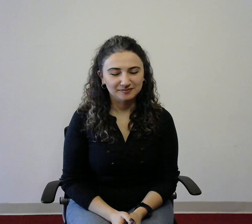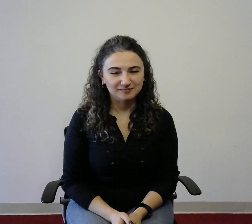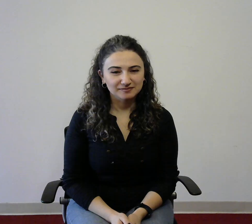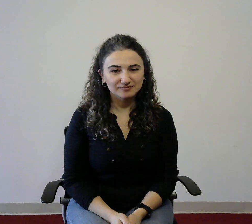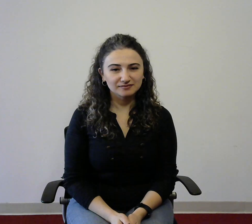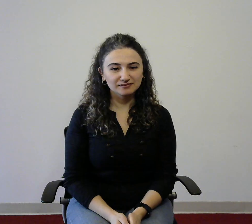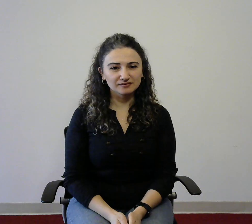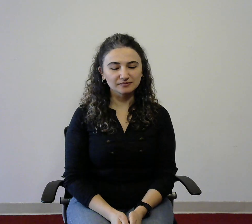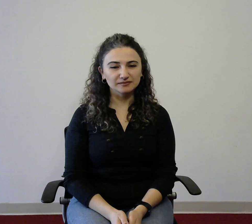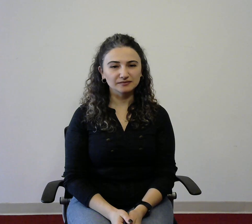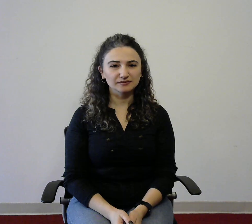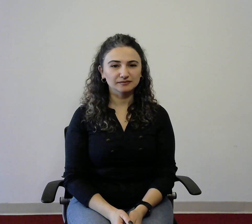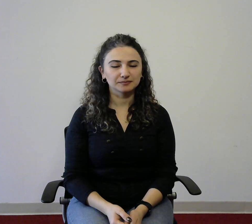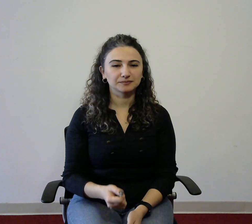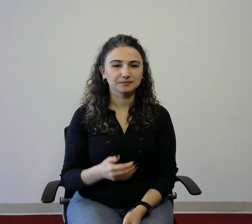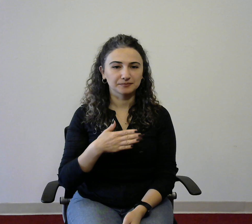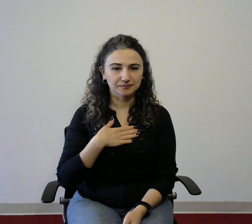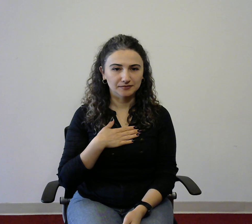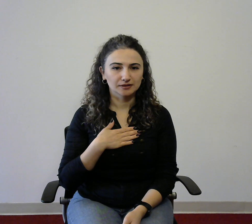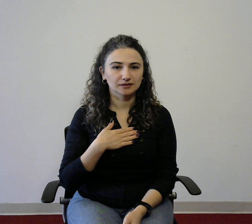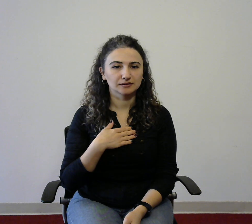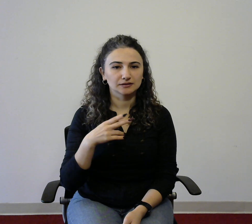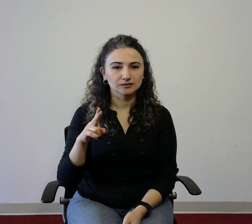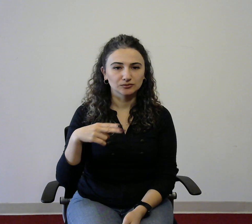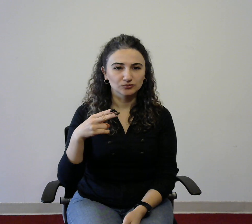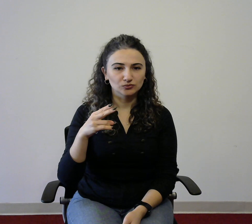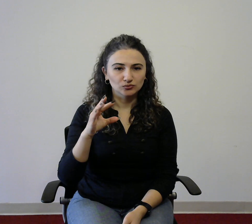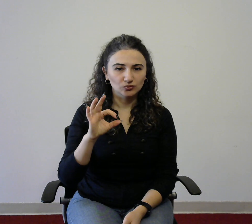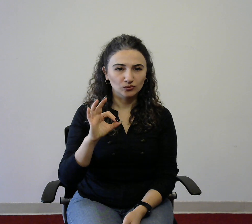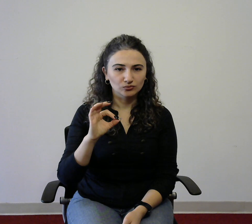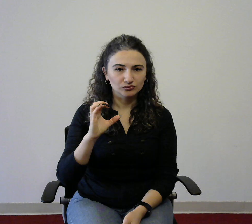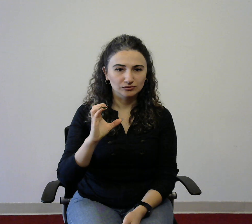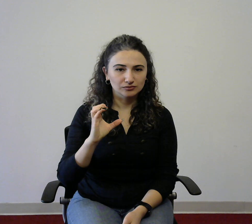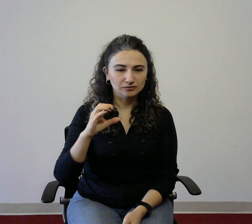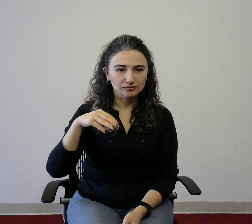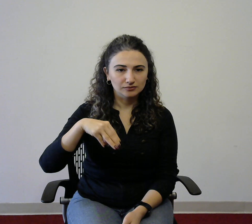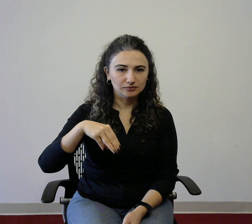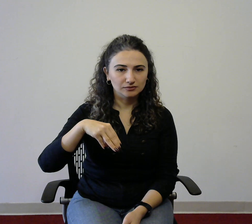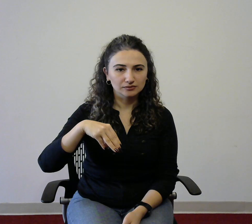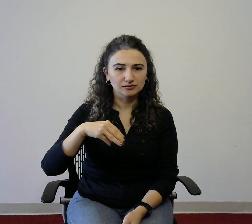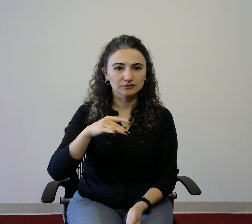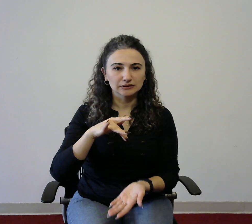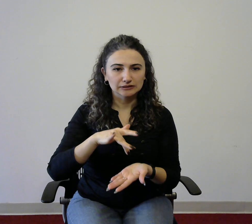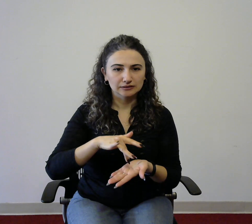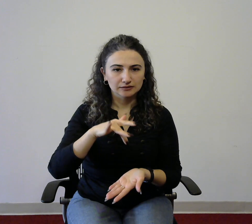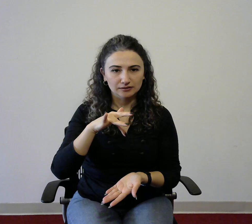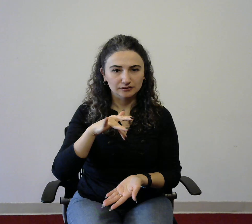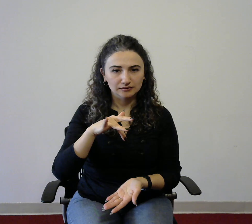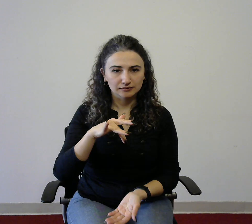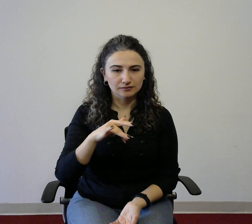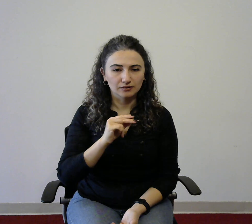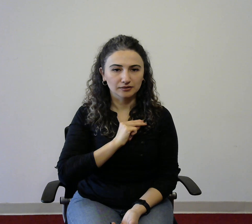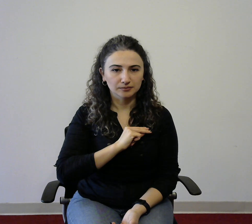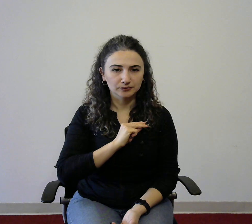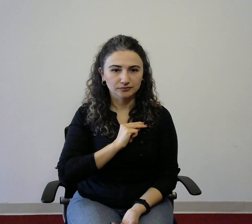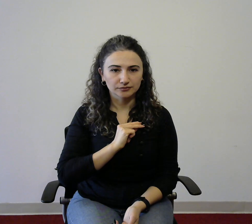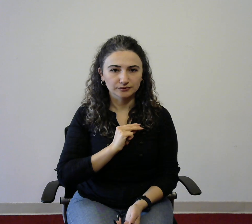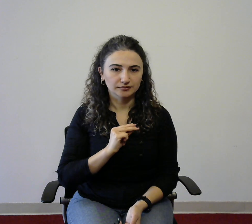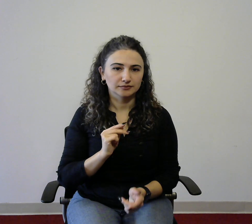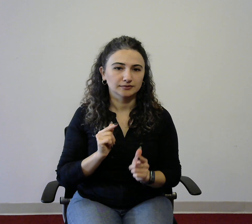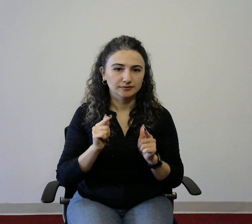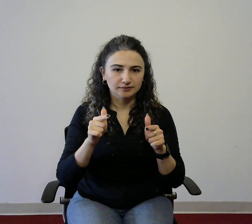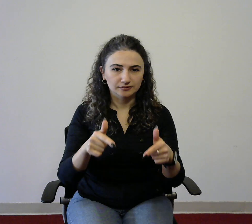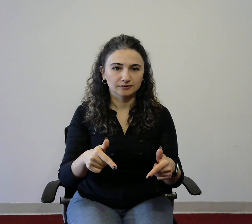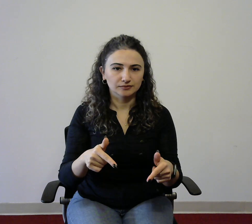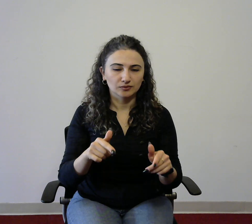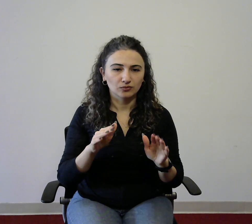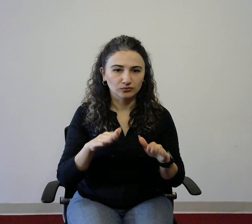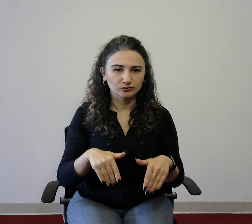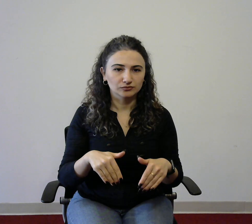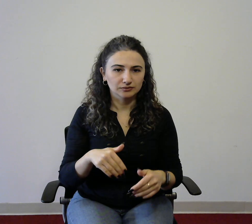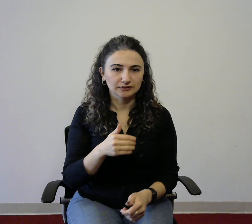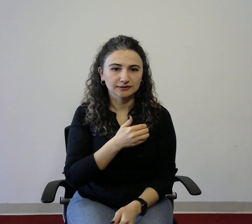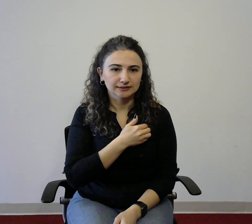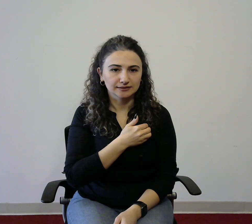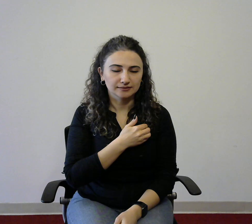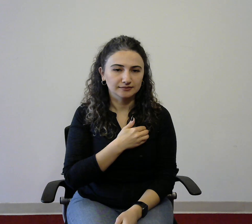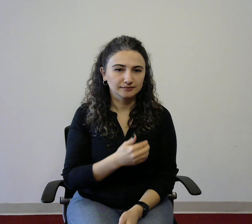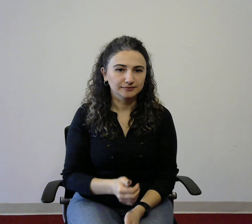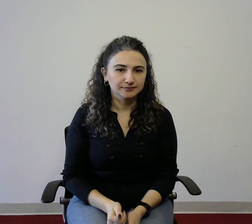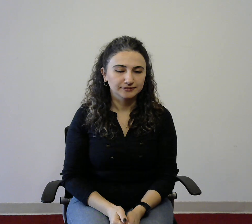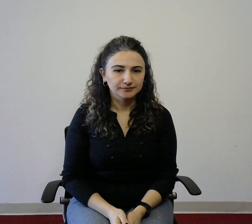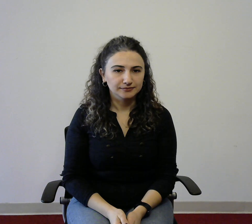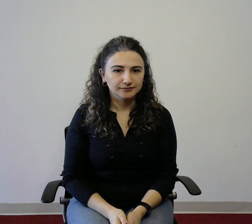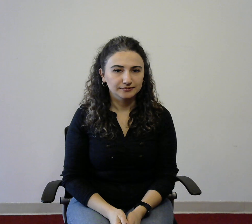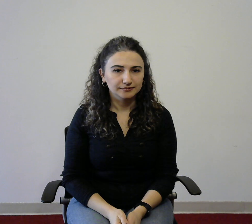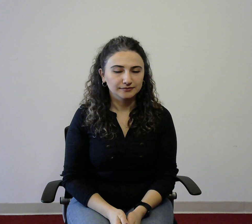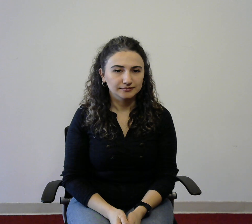Mən DOST Mərkəzində işə qəbul olmaq istəyirəm